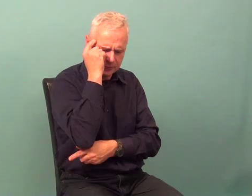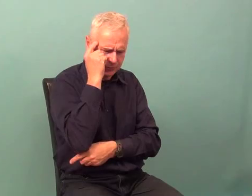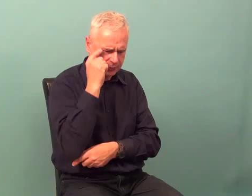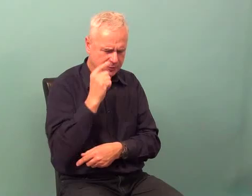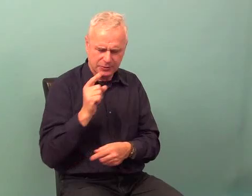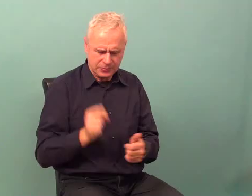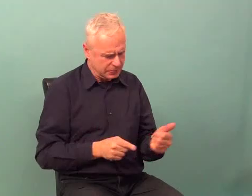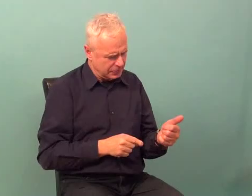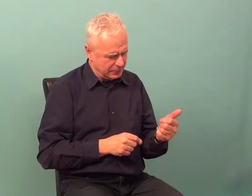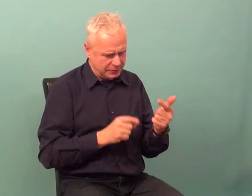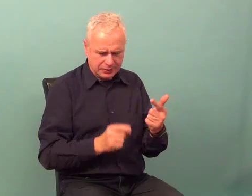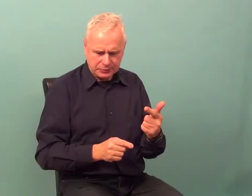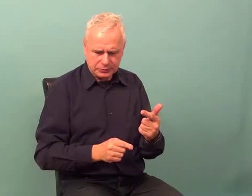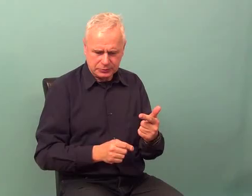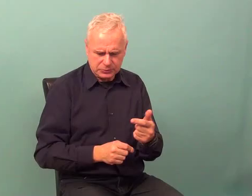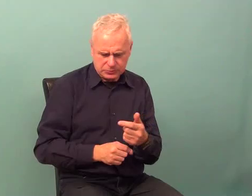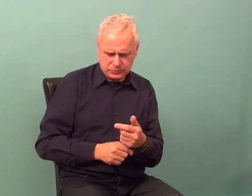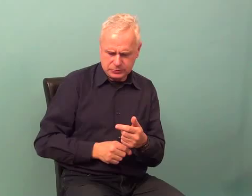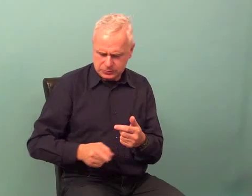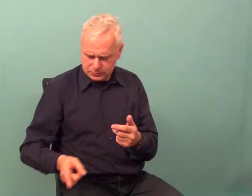Jeden, dwa, trzy...